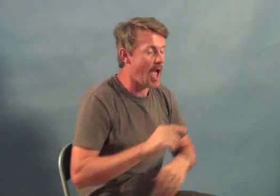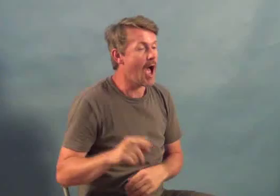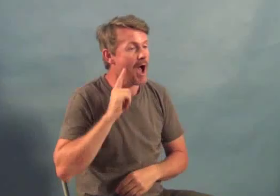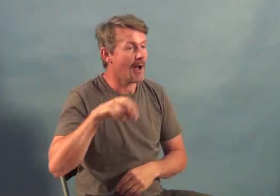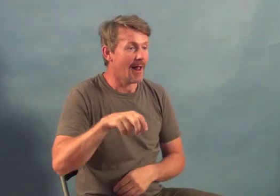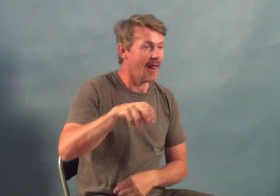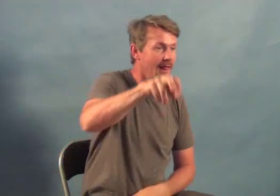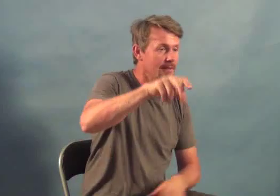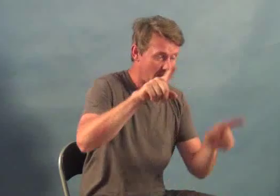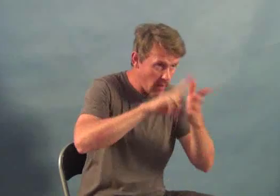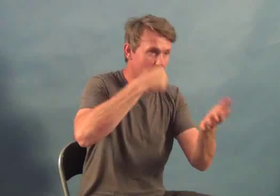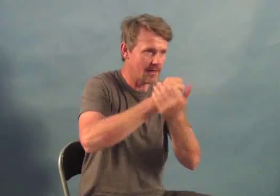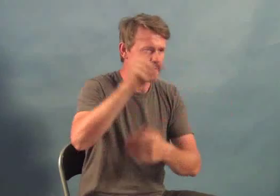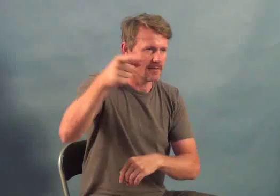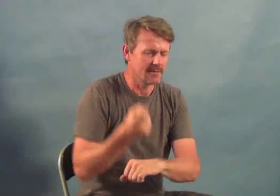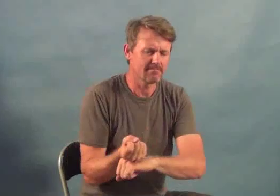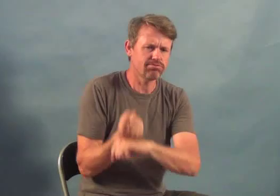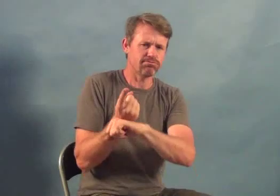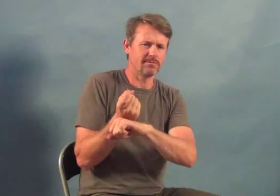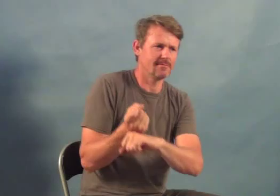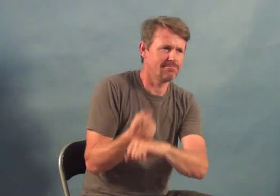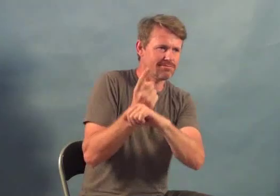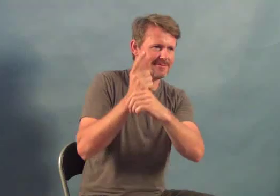Chłopiec poszedł dalej i znów rzucił kamieniem.